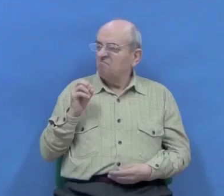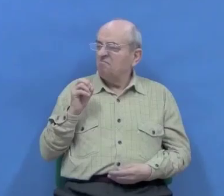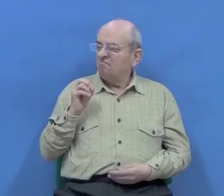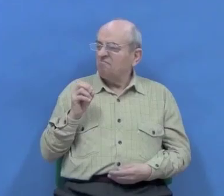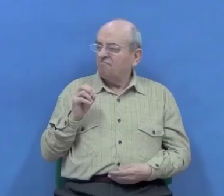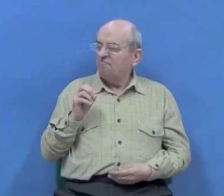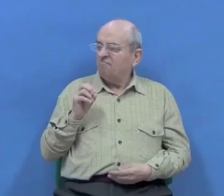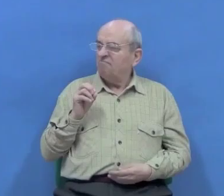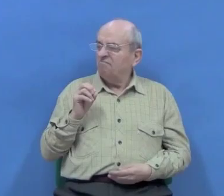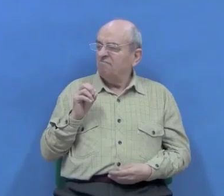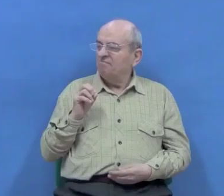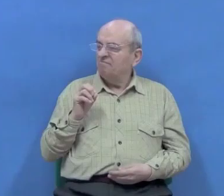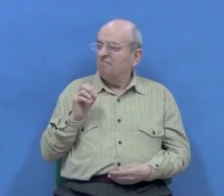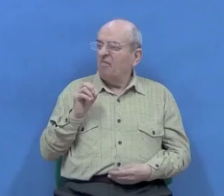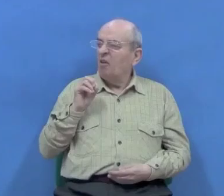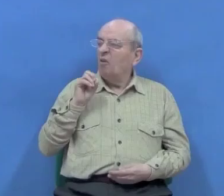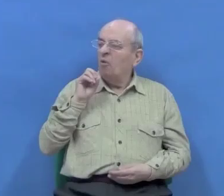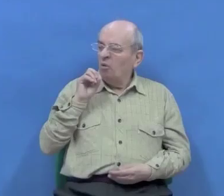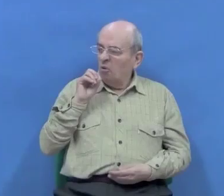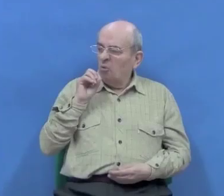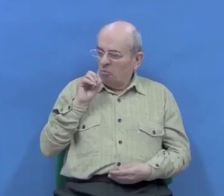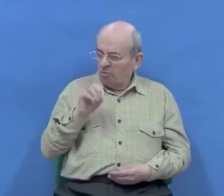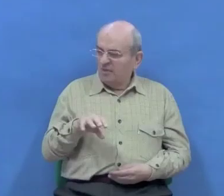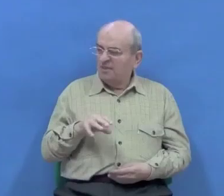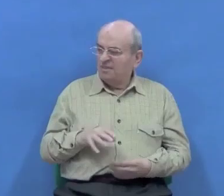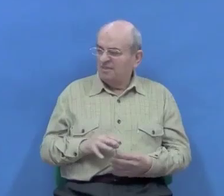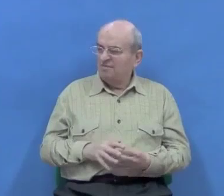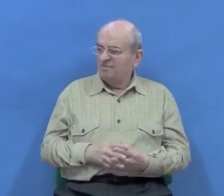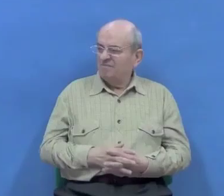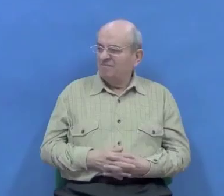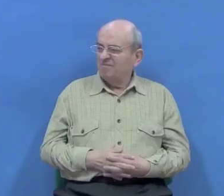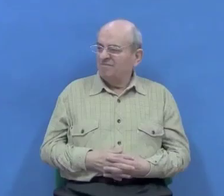Wypluła.